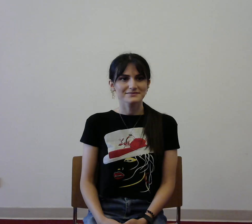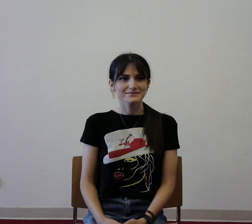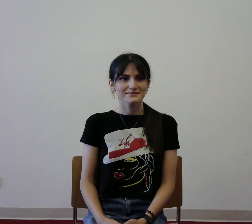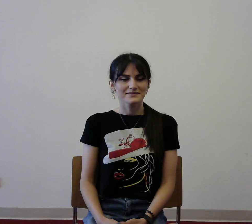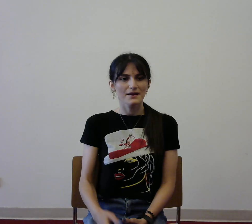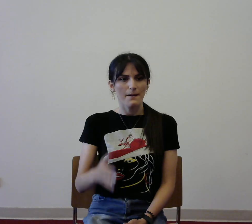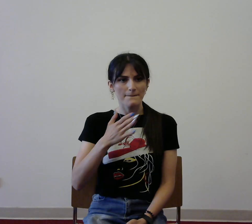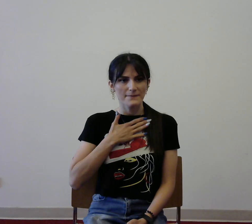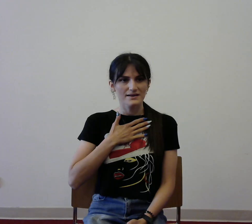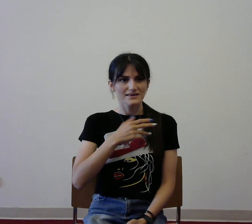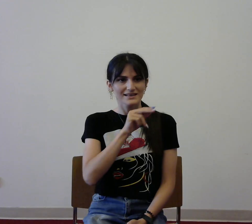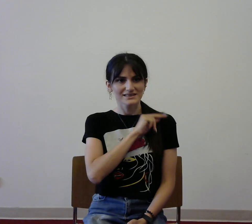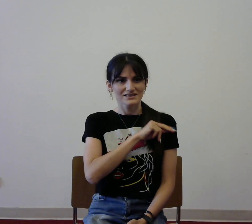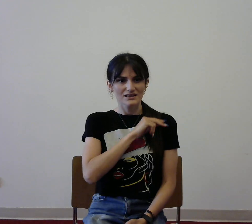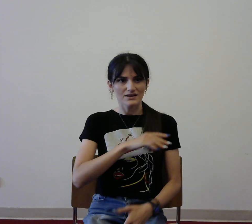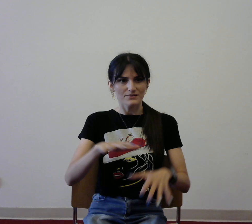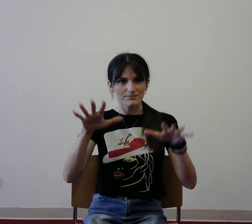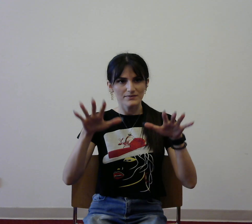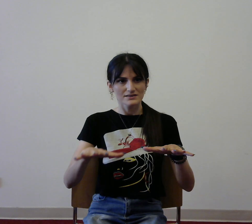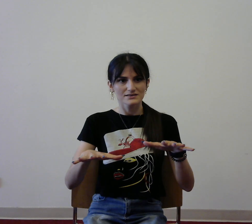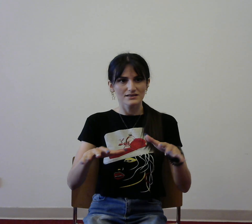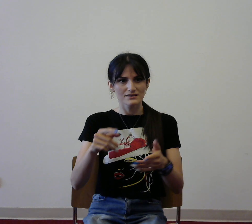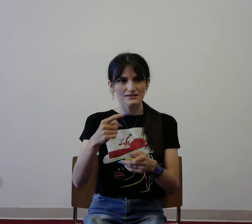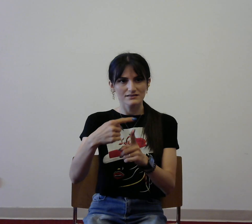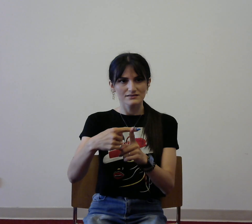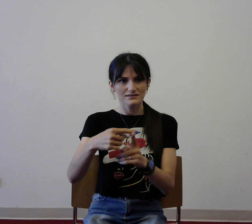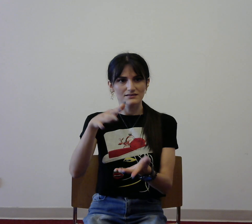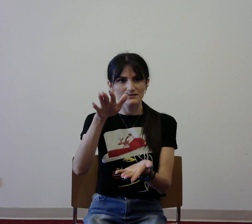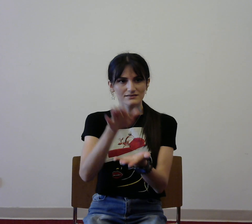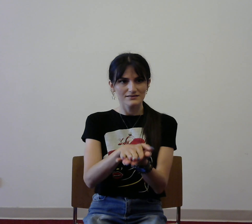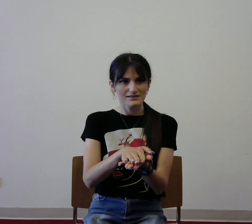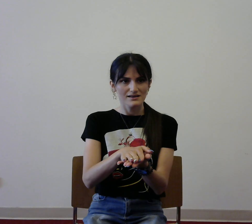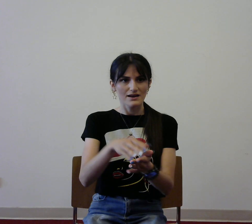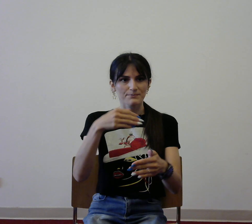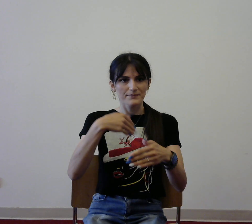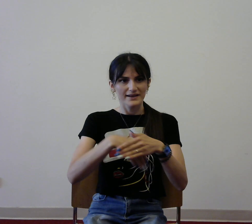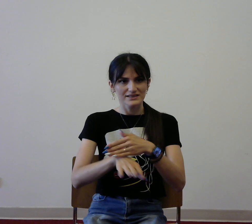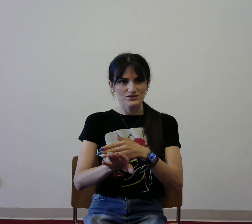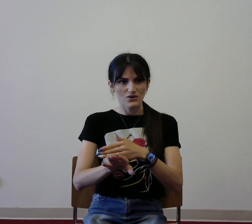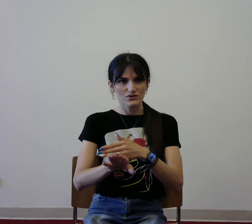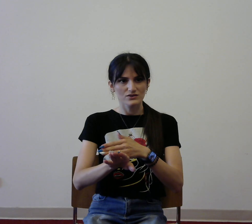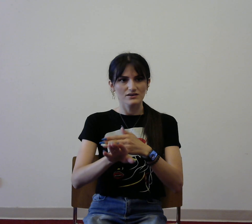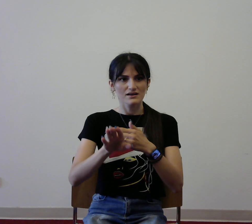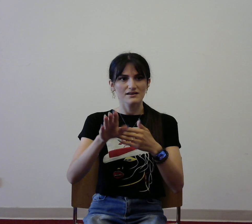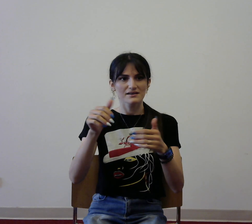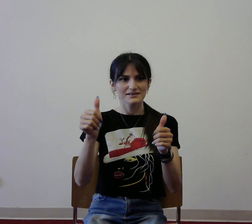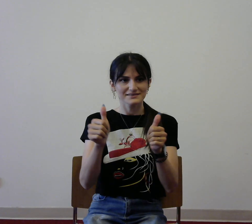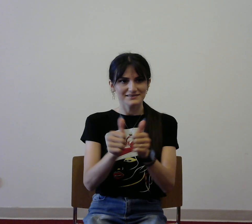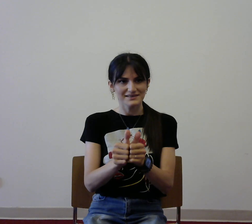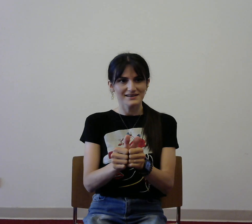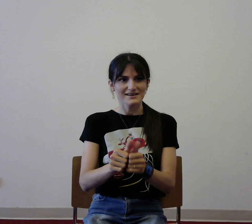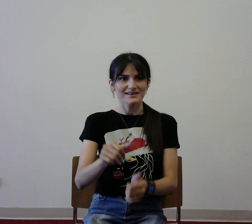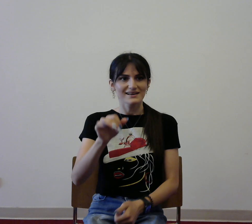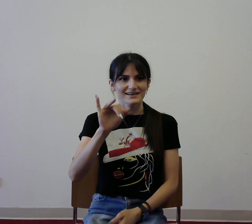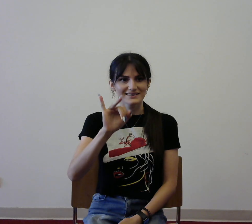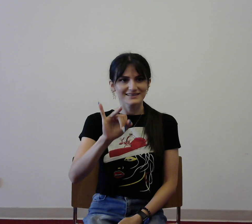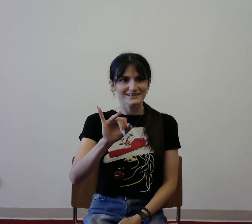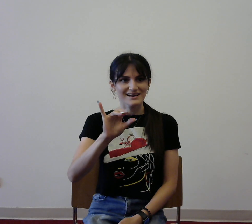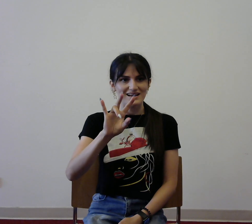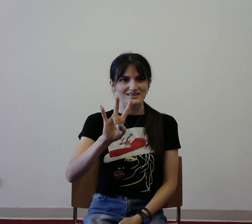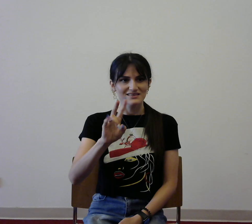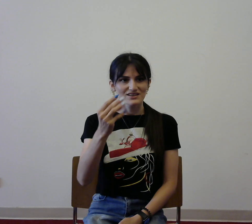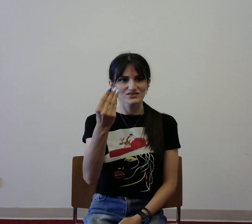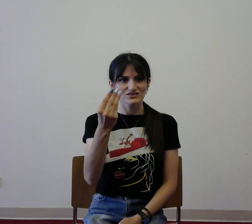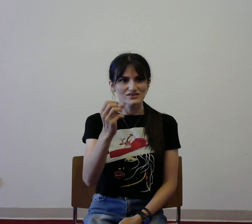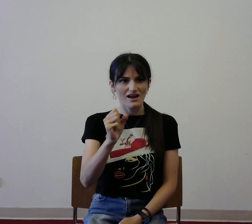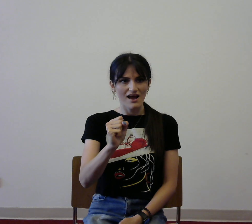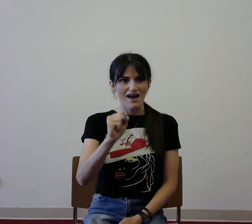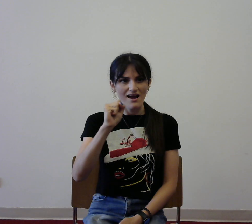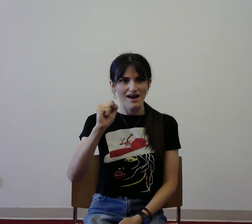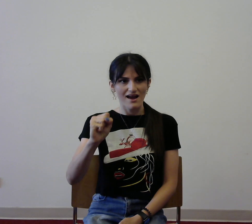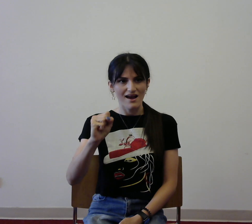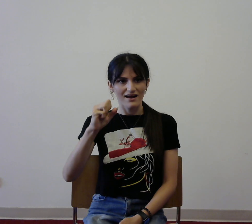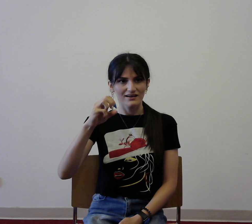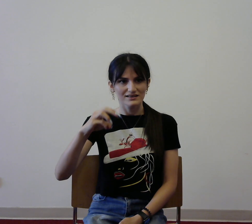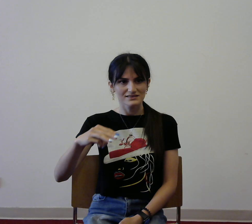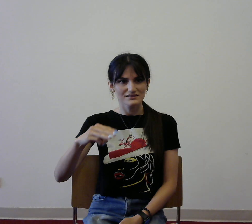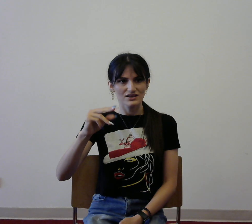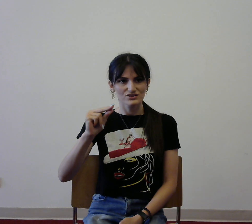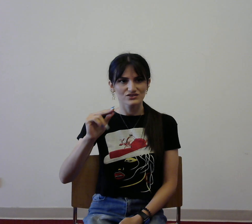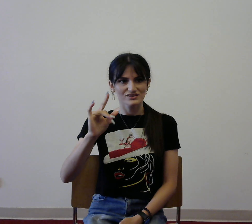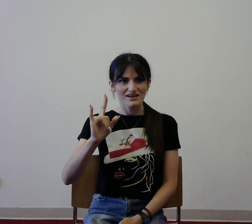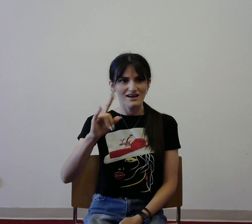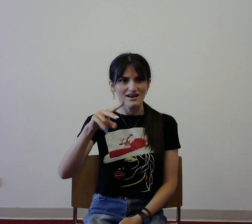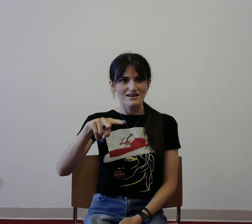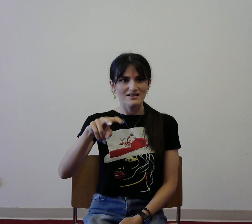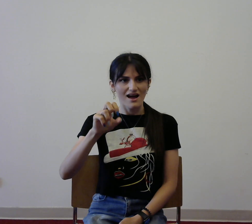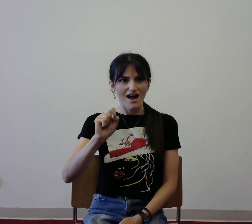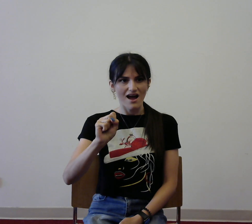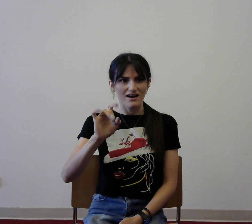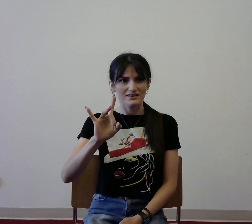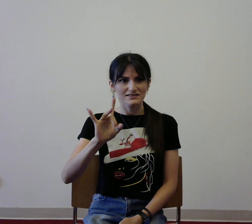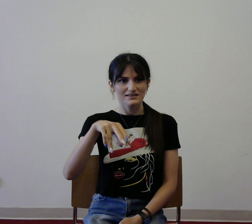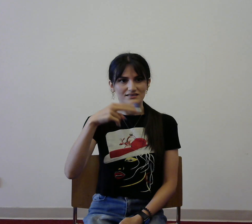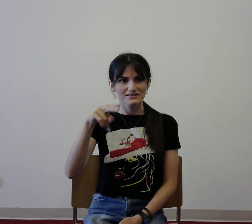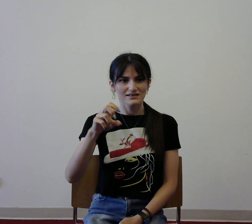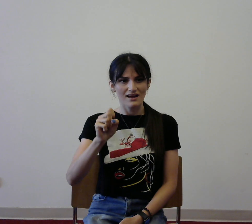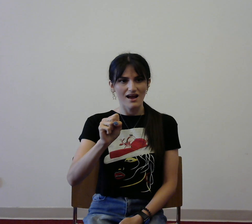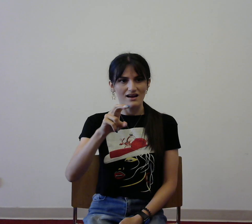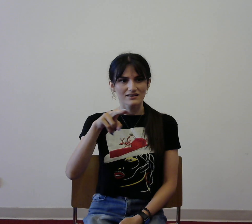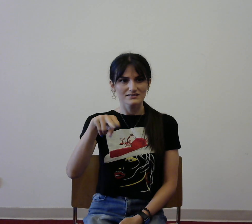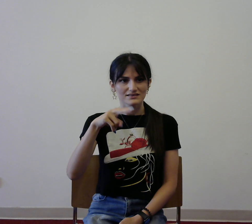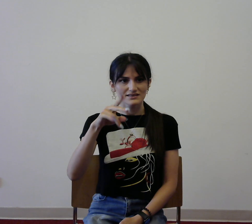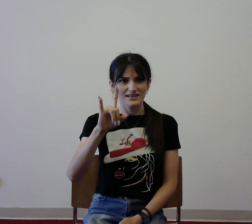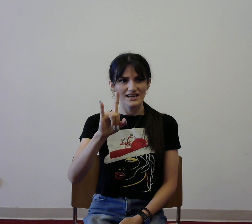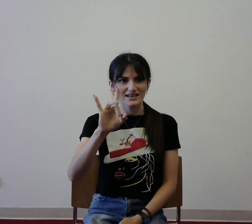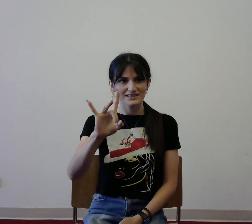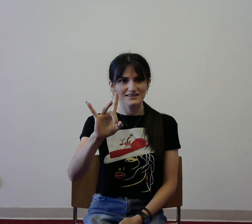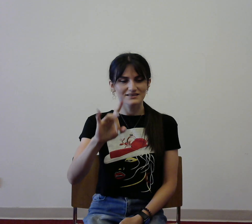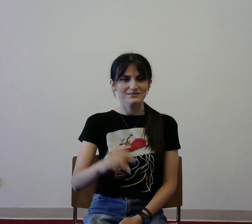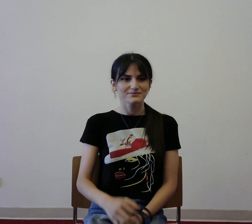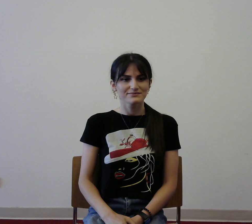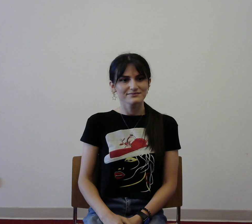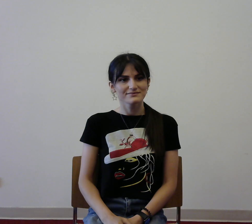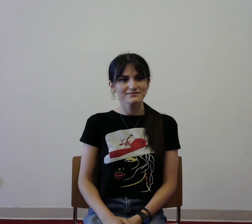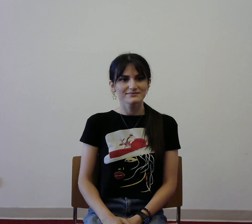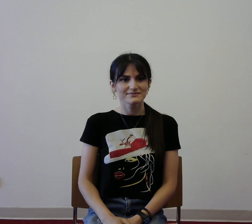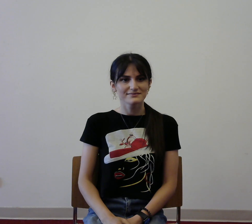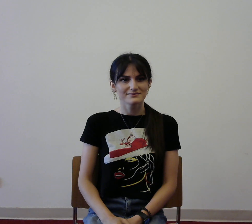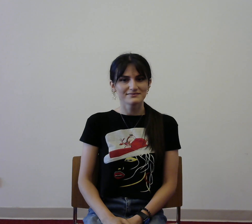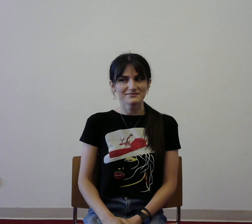Mənim iş yerim İnşaatçılar metrosunun yanındadadır